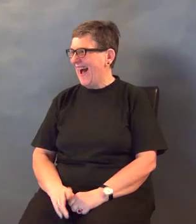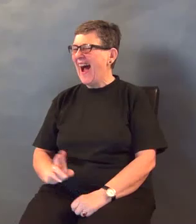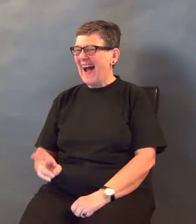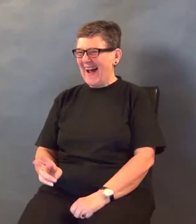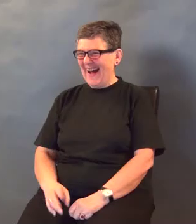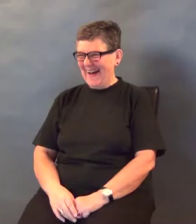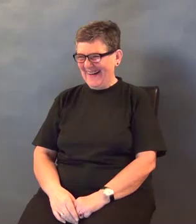Tak.